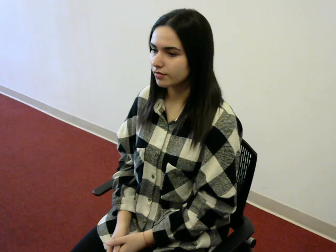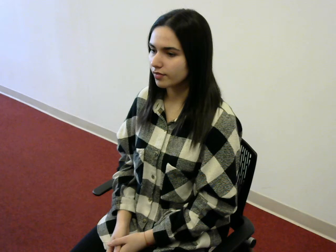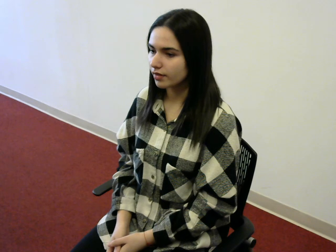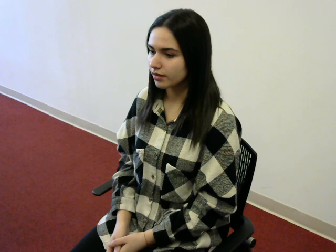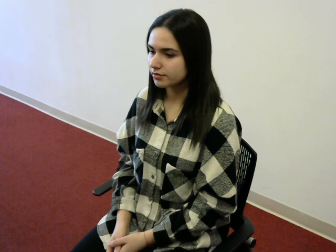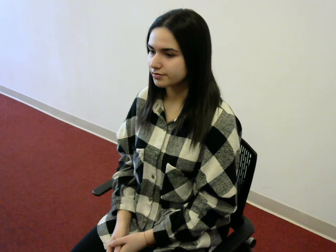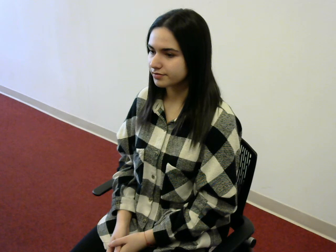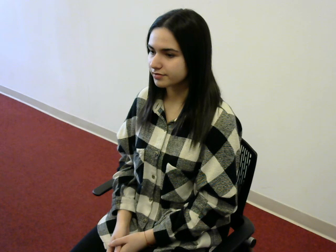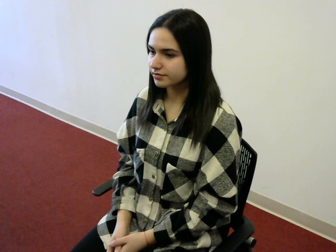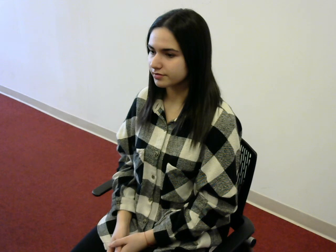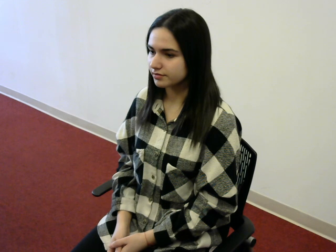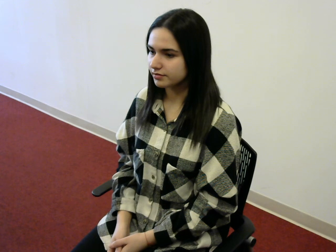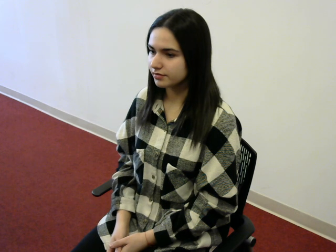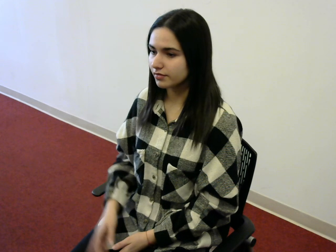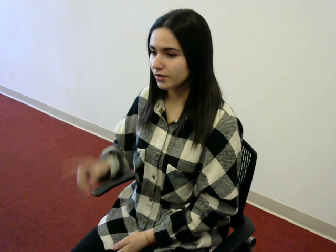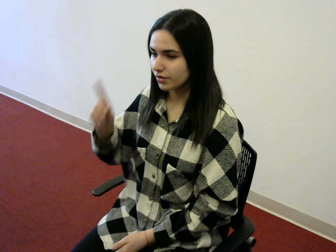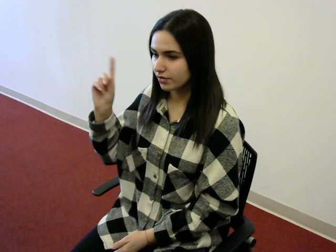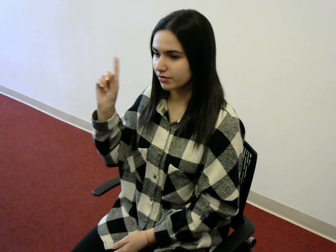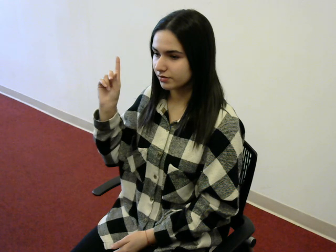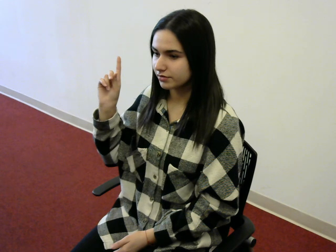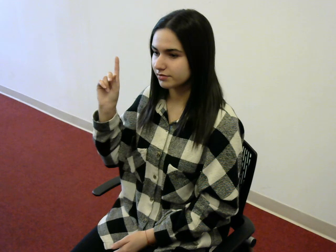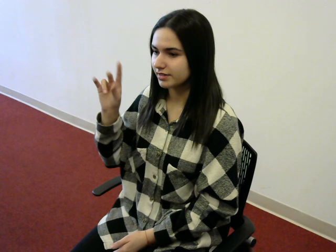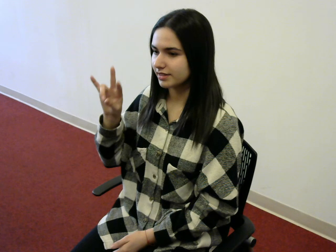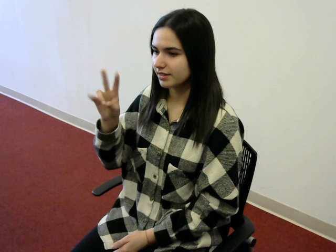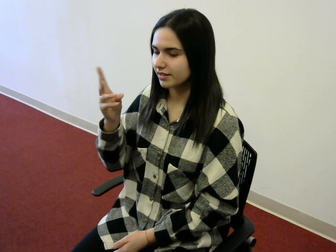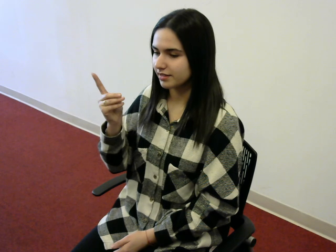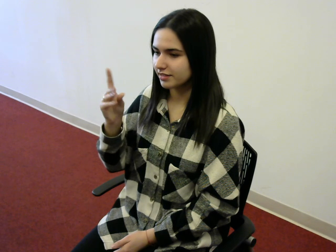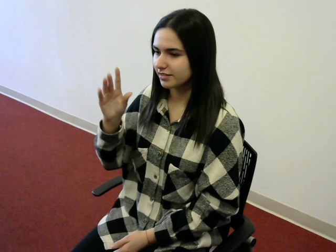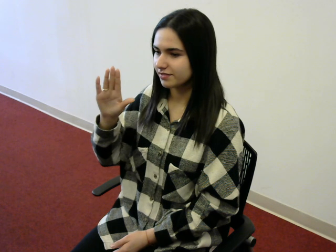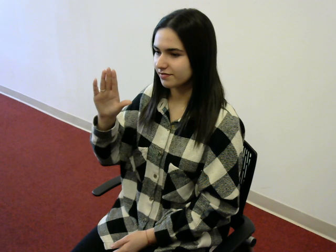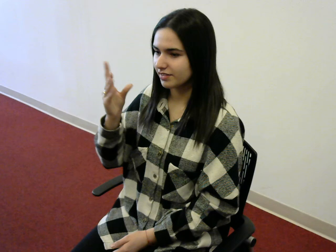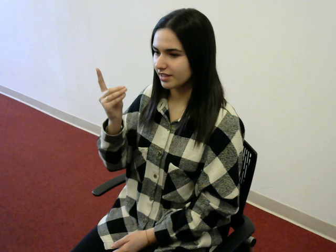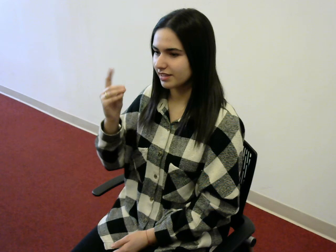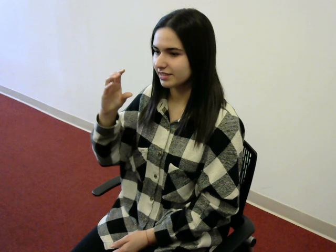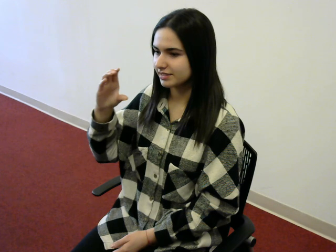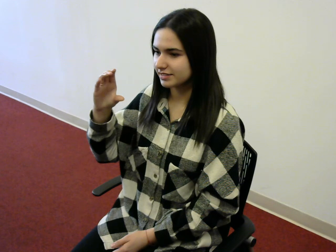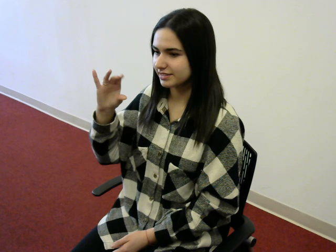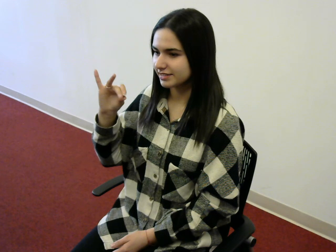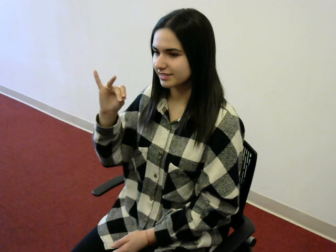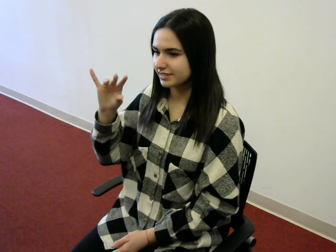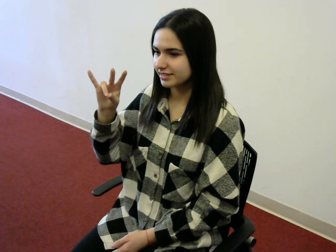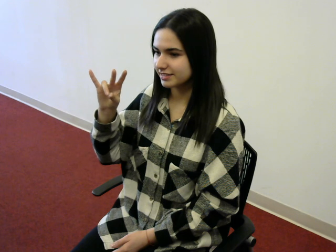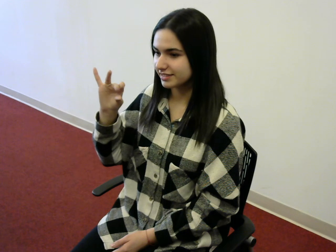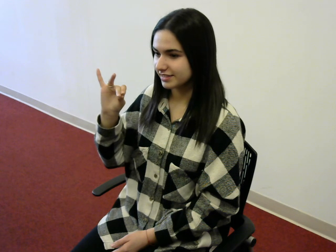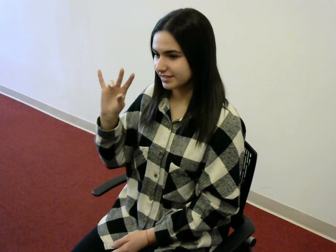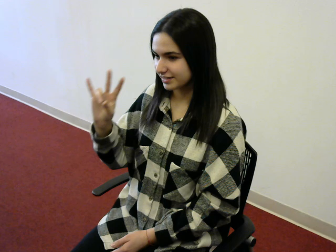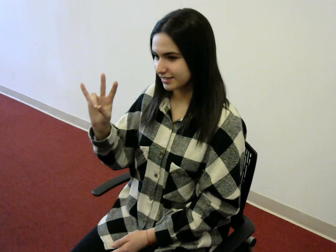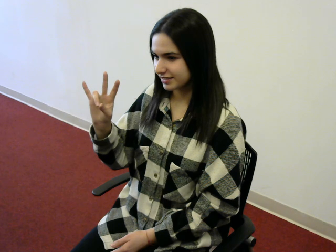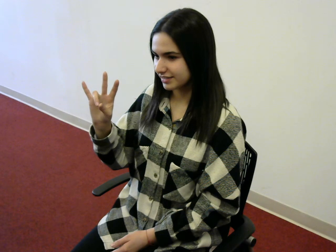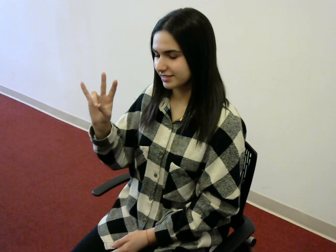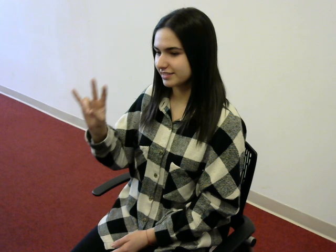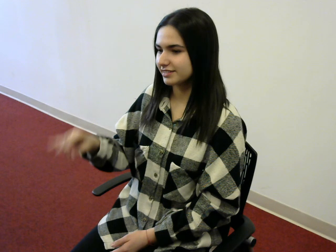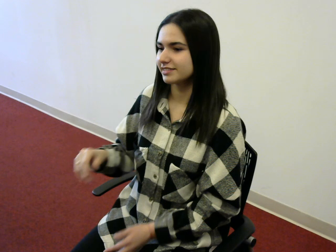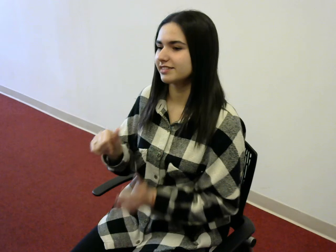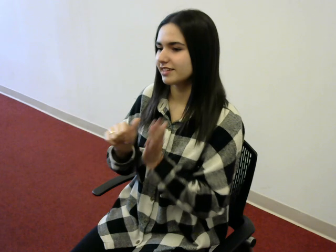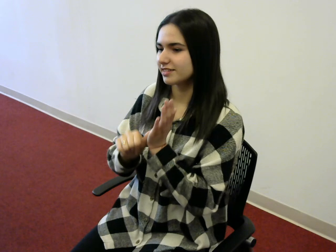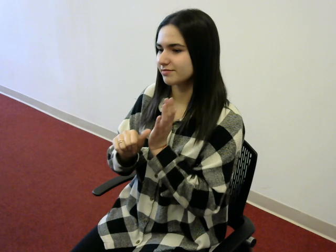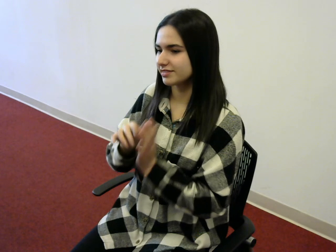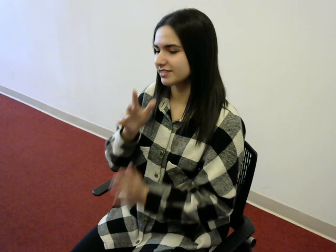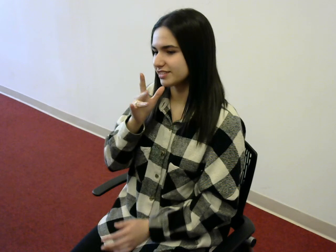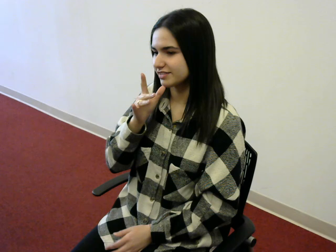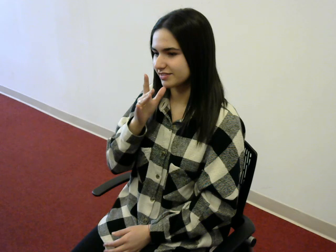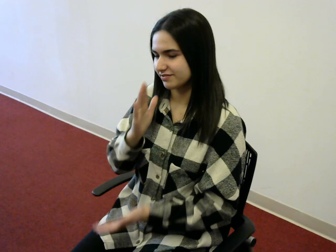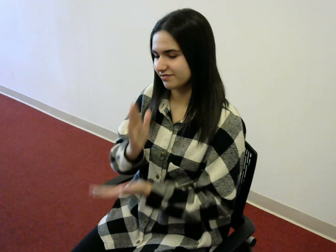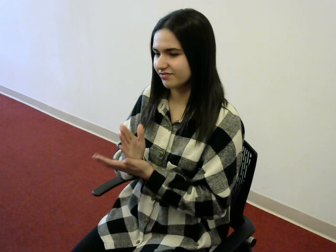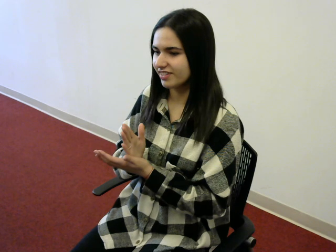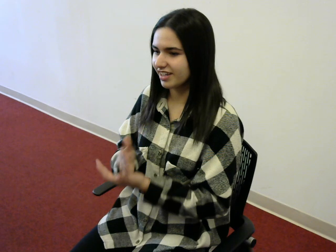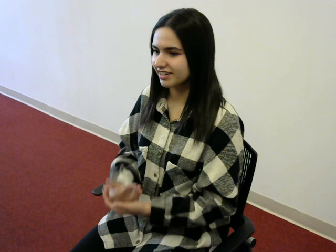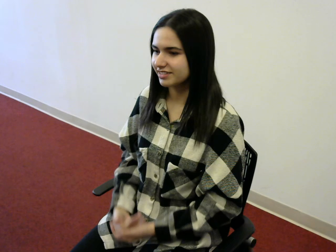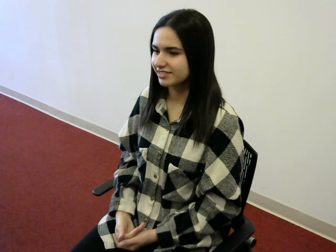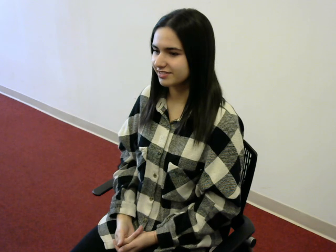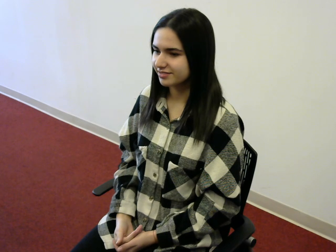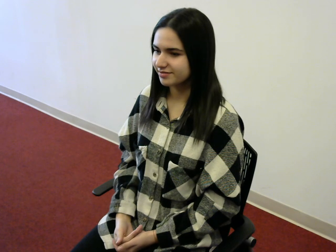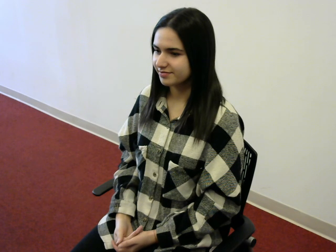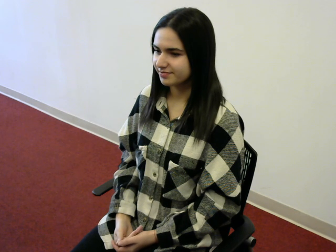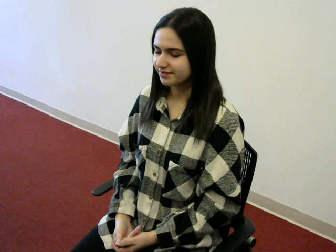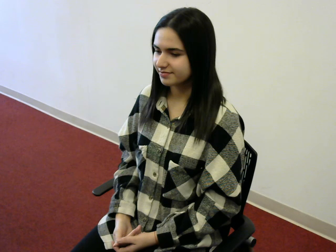Onun nəvəsinin 6 yaşı var